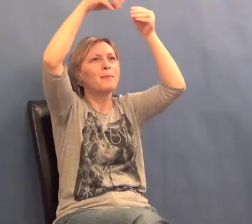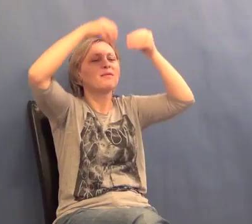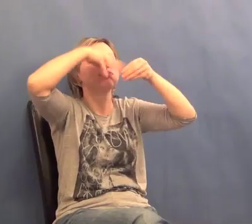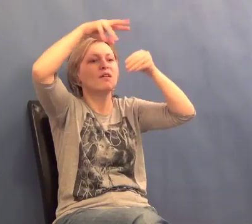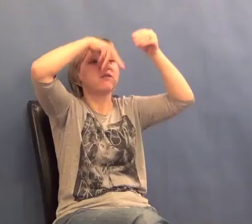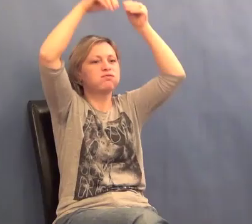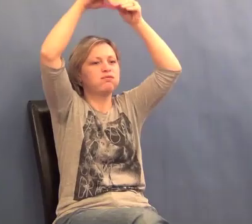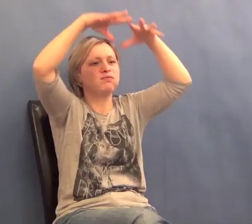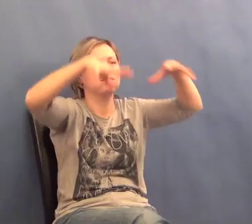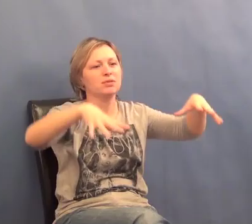I spryskiwacze się uruchomiły.